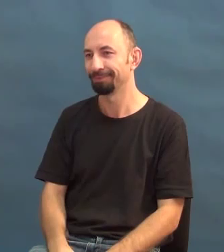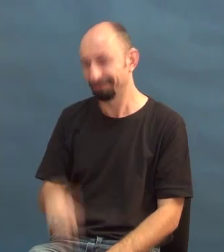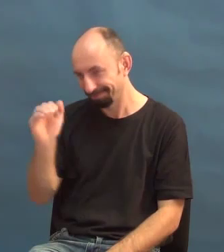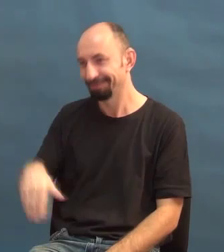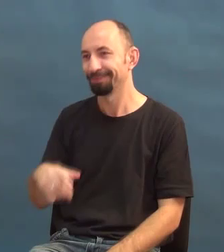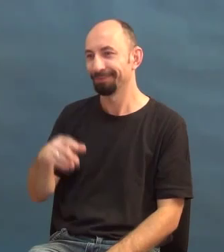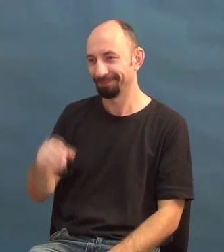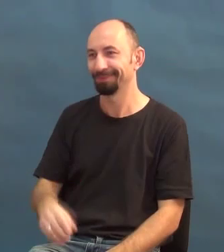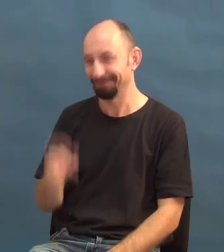Możemy, dobrze.